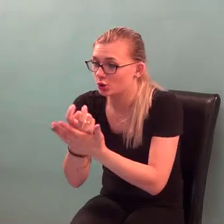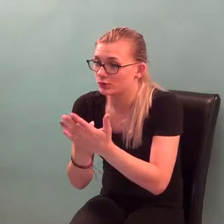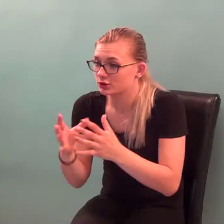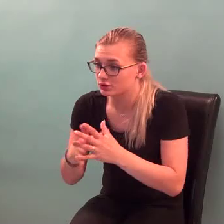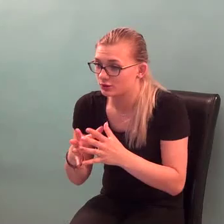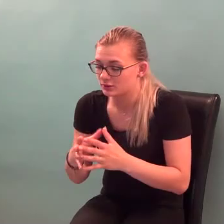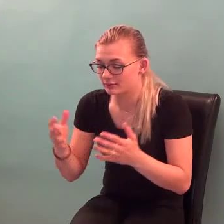Dziesiątego.